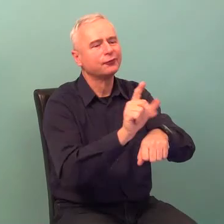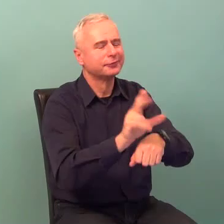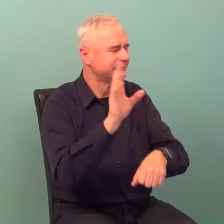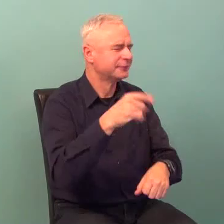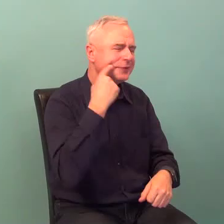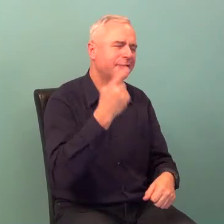Żartuję.